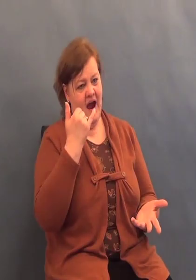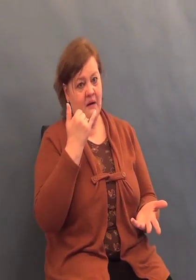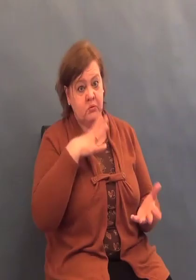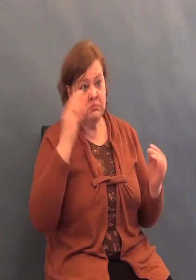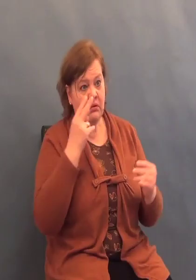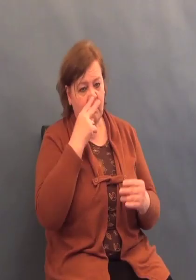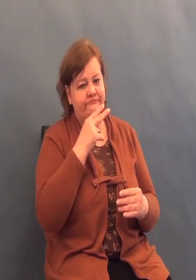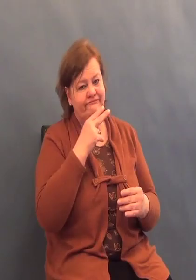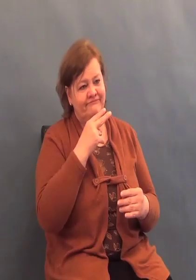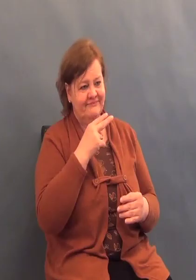On pyta: "Był alarm? Nie wiedziałem!".